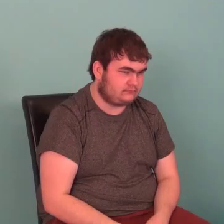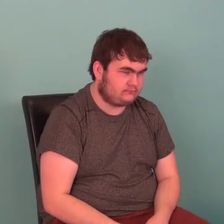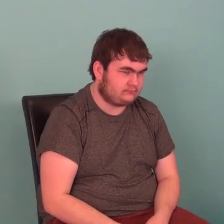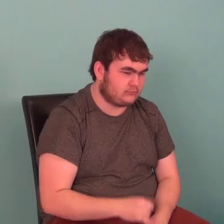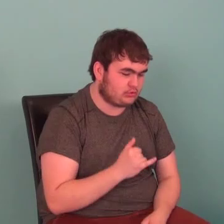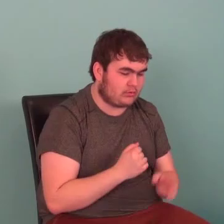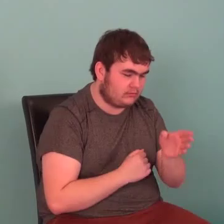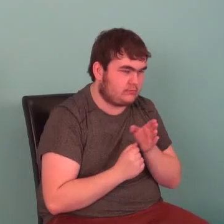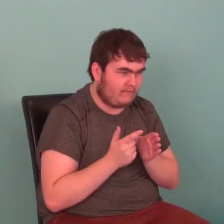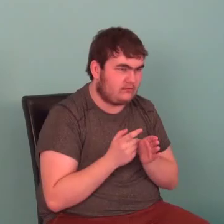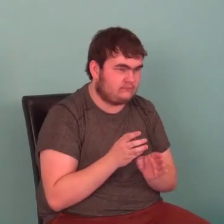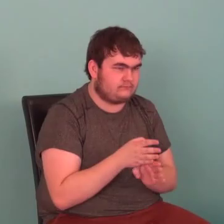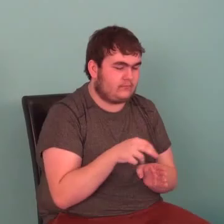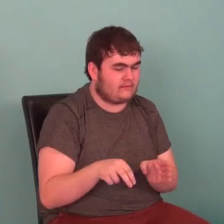Żółty krawężnik, powinno się stać po prawej stronie, nie blisko.